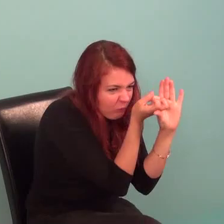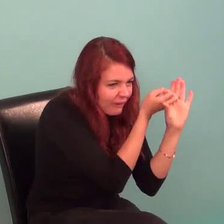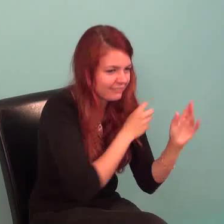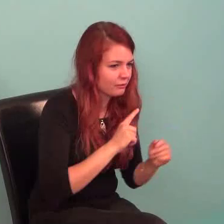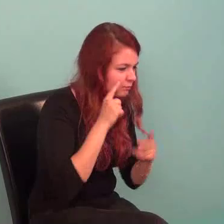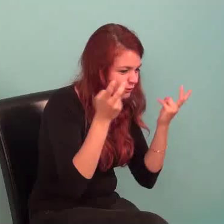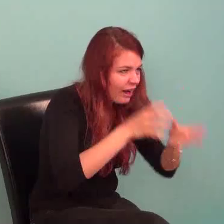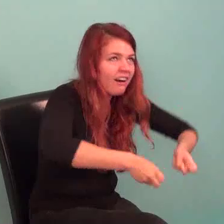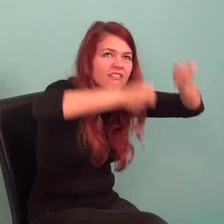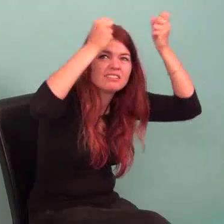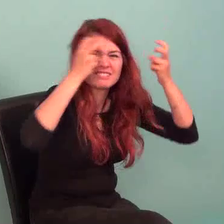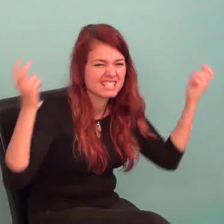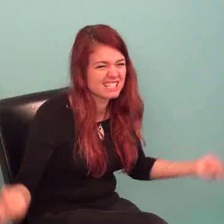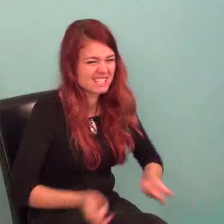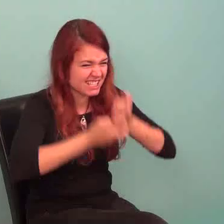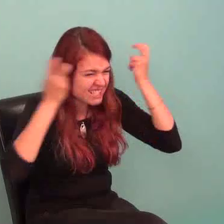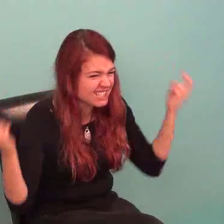Chłopiec szuka, podnosi wszystko, szuka ciągle.